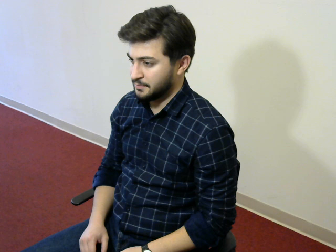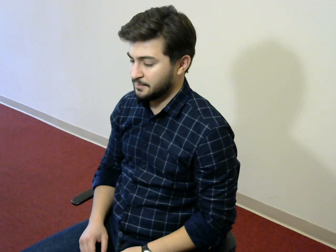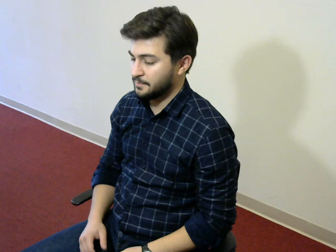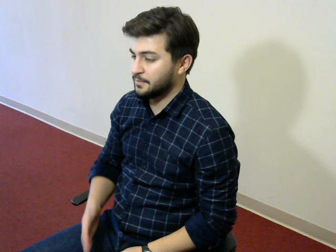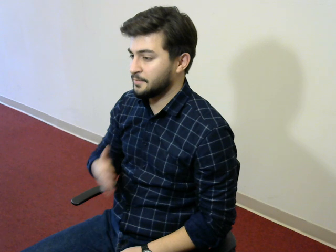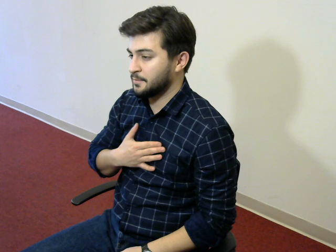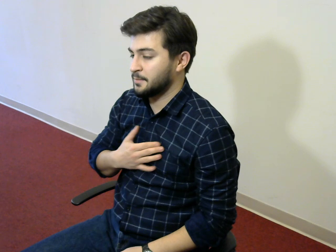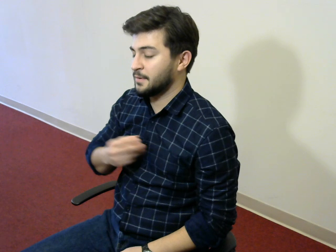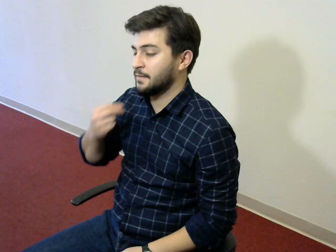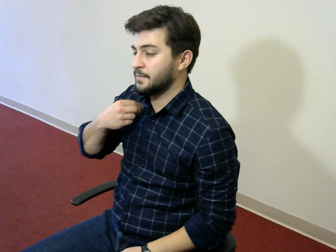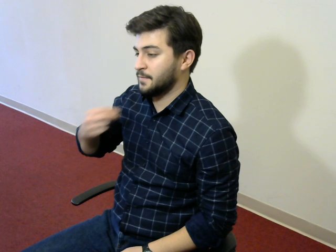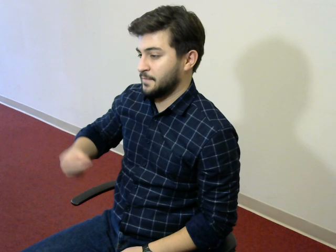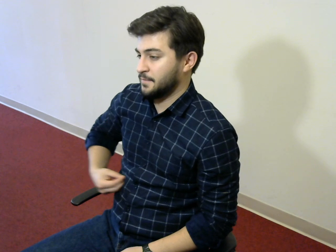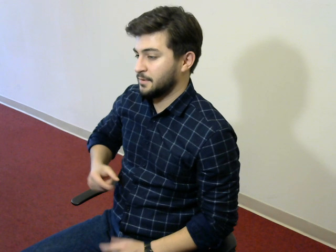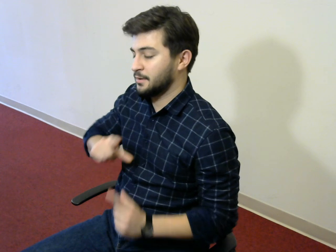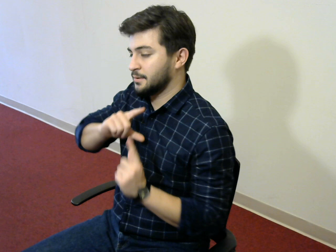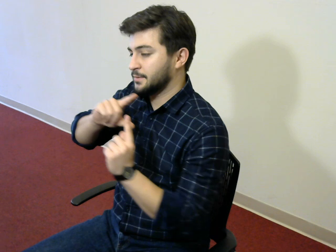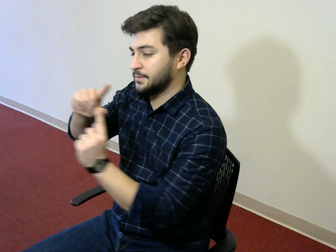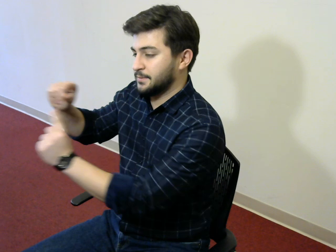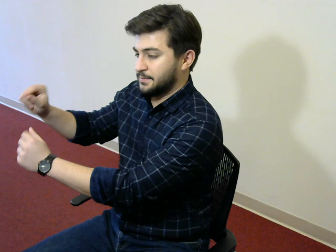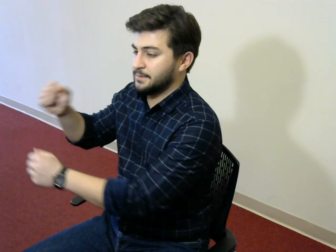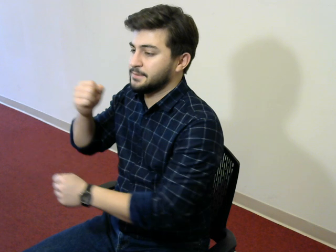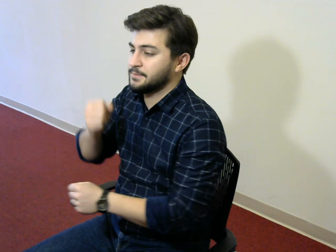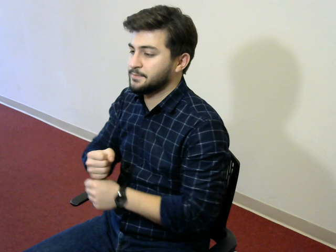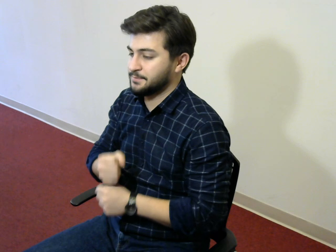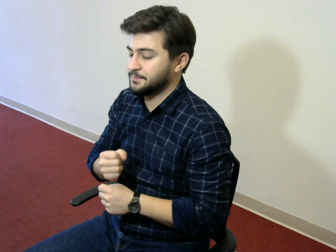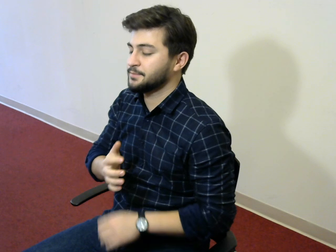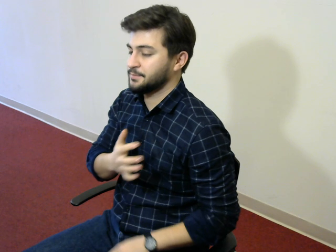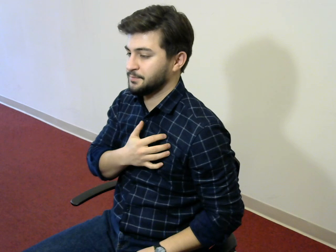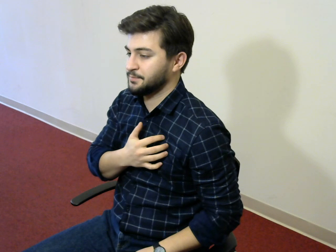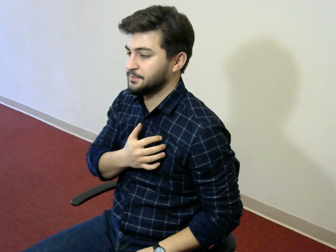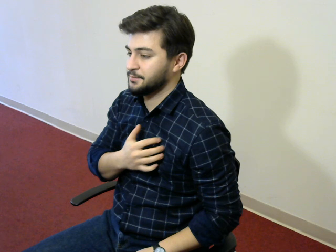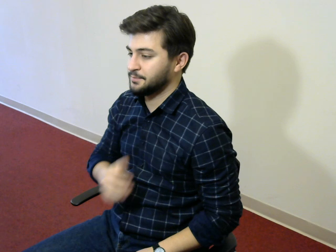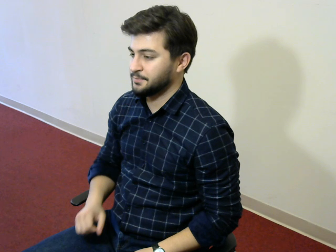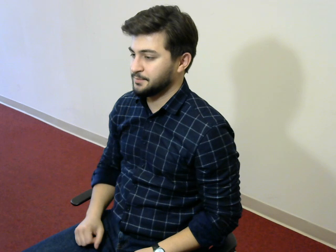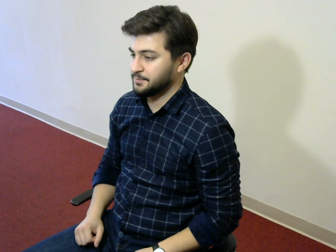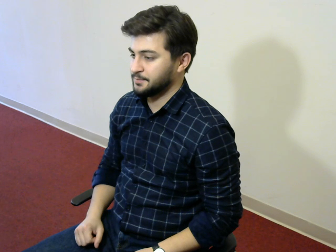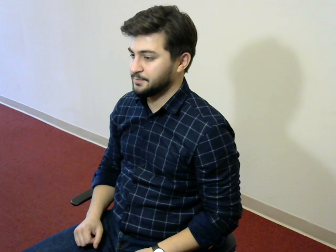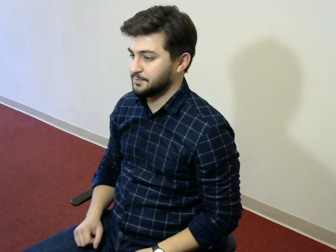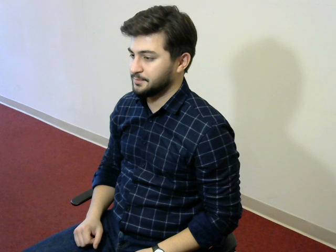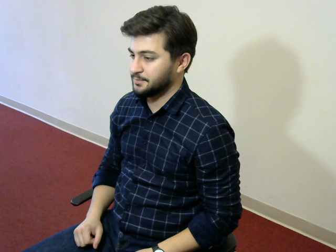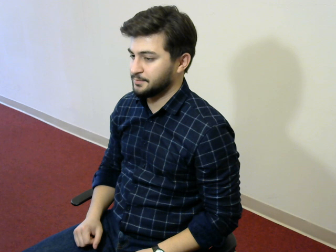Mən Fransaya səyahet etmək istəyirəm